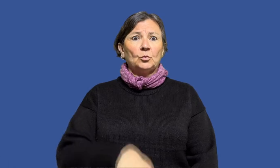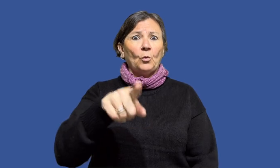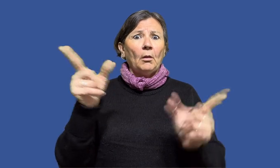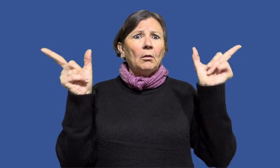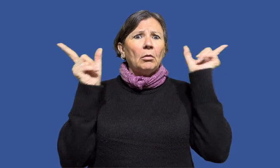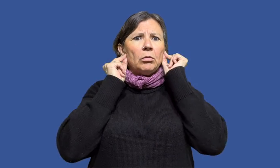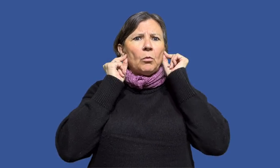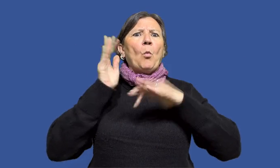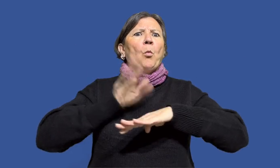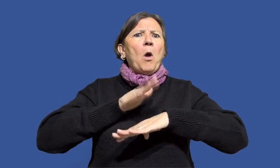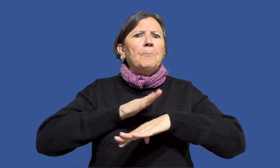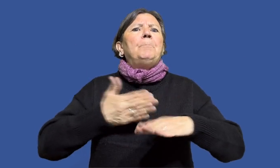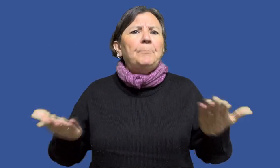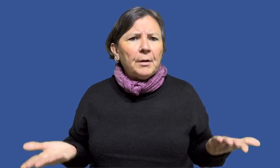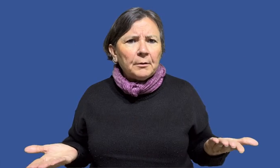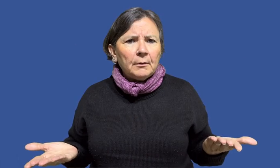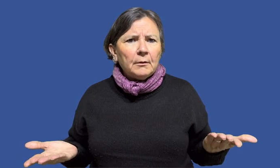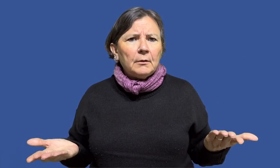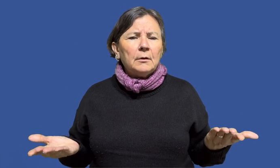Quina és la causa de la sordesa?